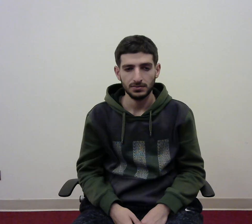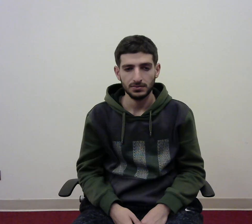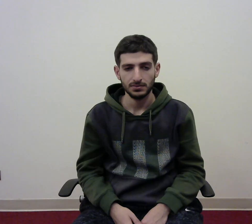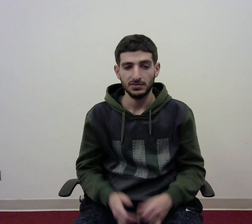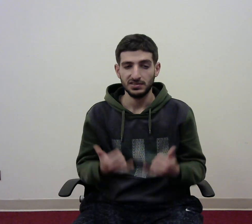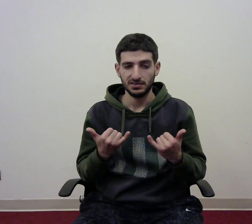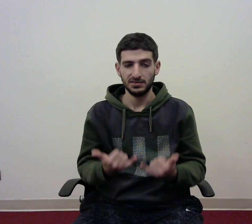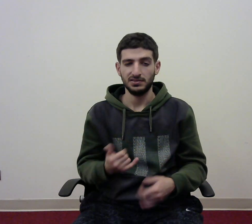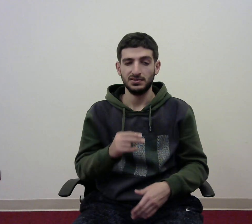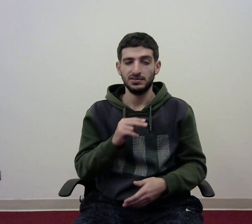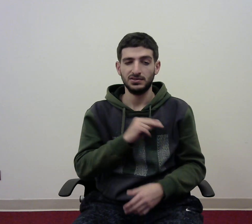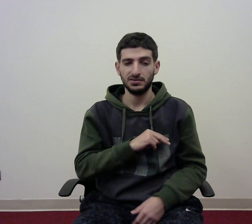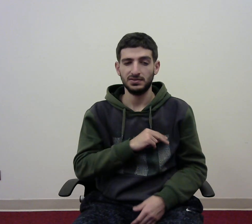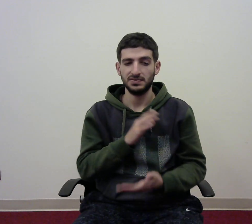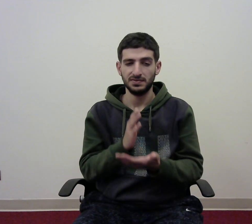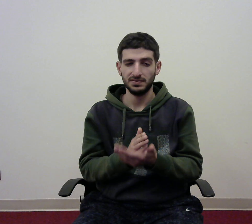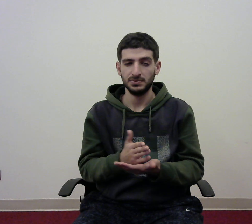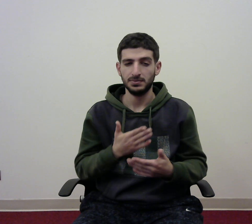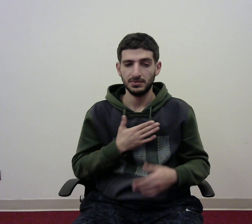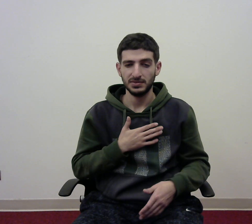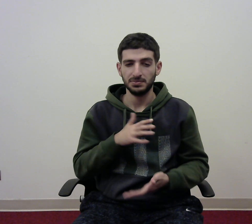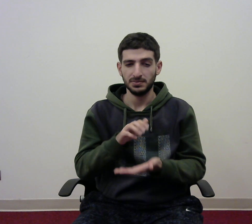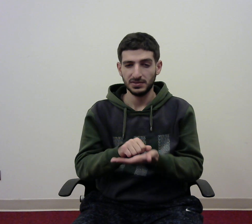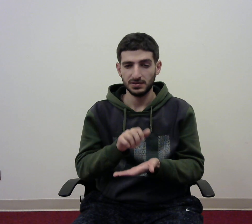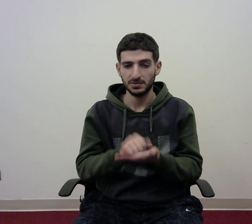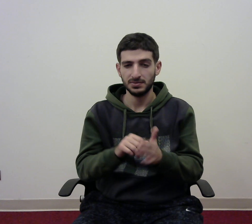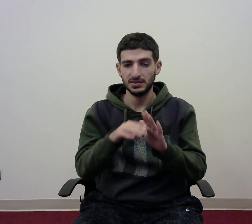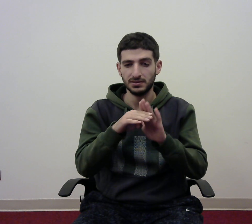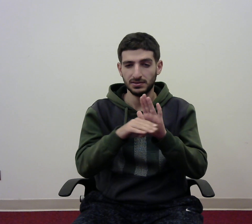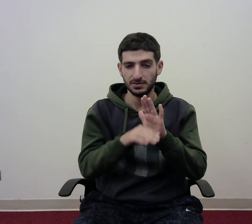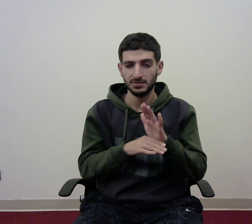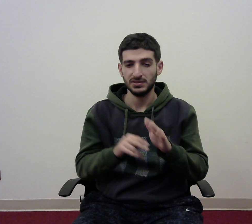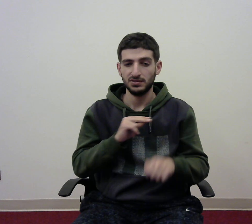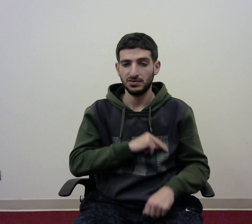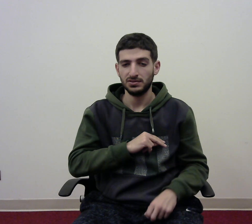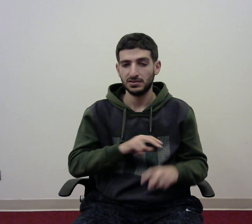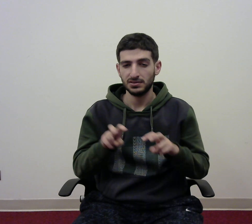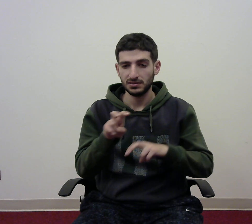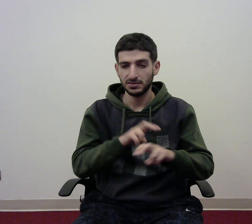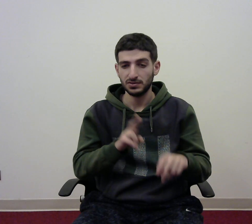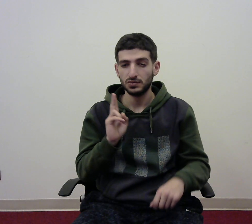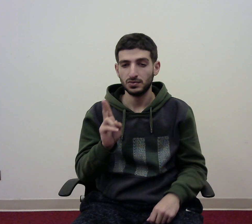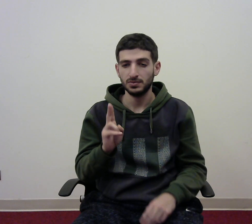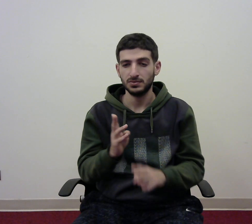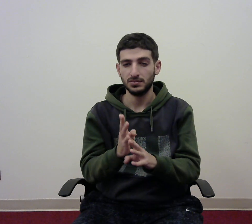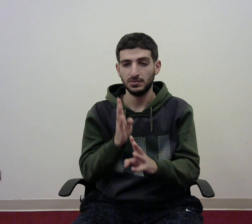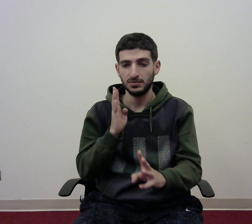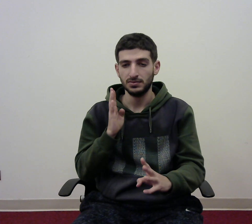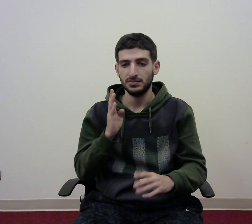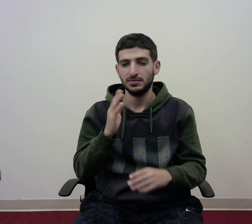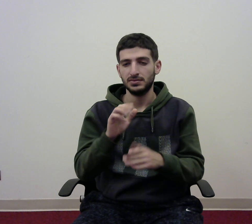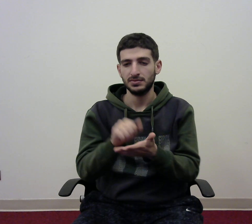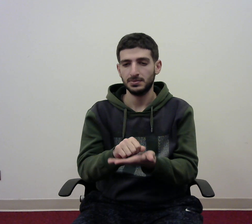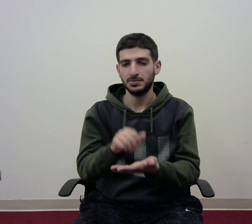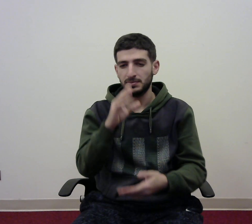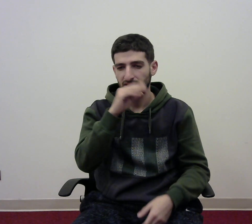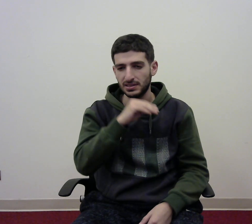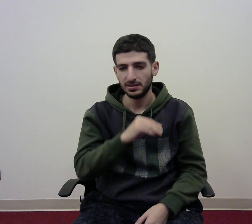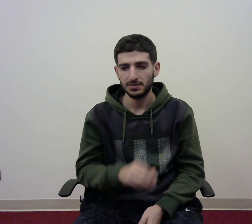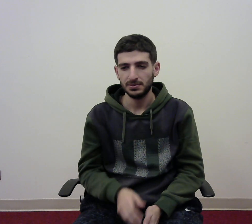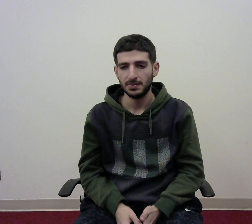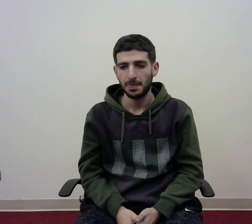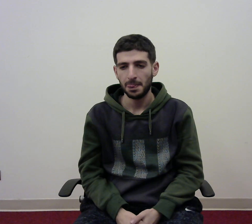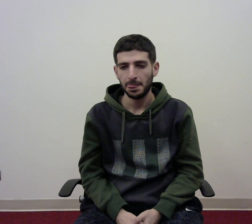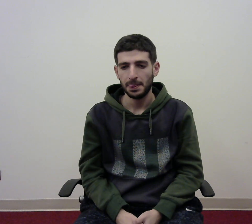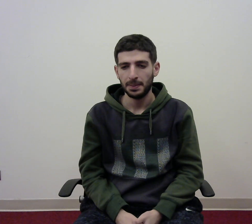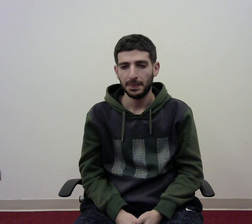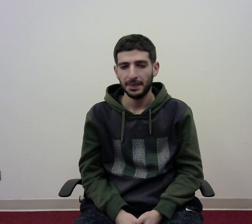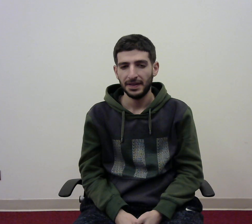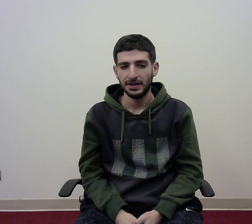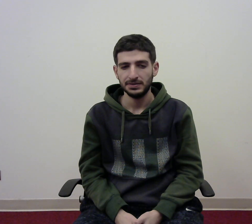İndi işim var, mən Məşğulluq sistemində iş axtaran kimi növbə tuta bilərəmmi?